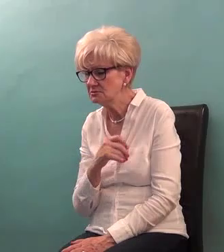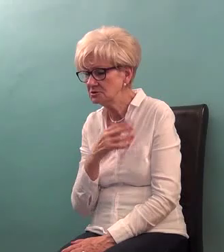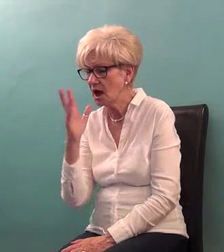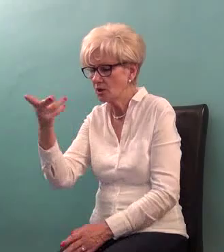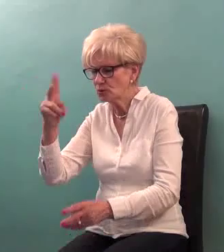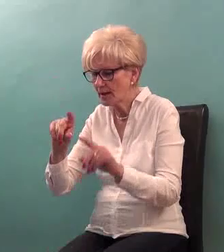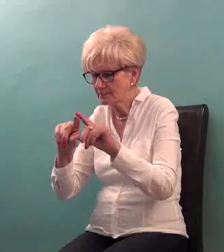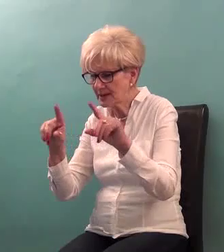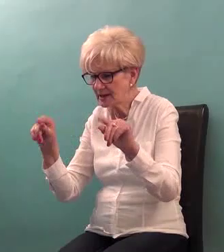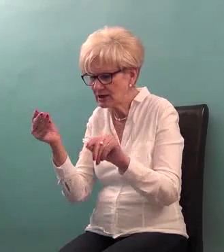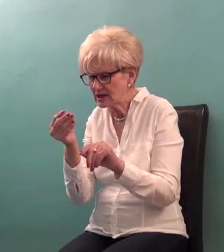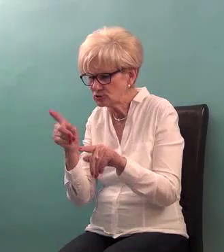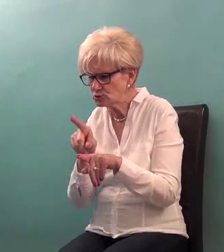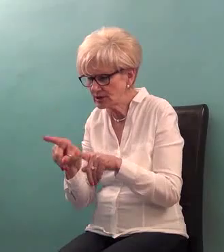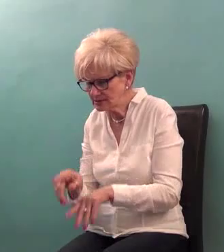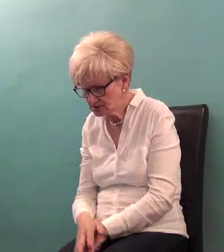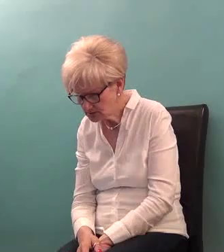Pod spodem jest coś małego, prostokątnego, a w tym czymś jest rysunek, co to jest?